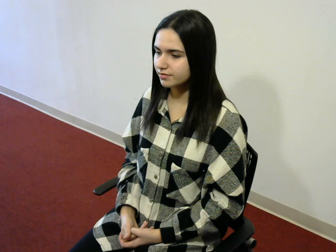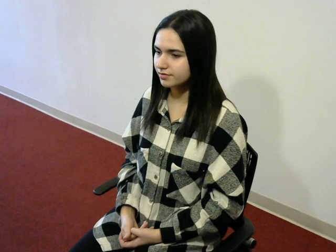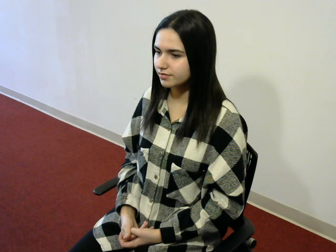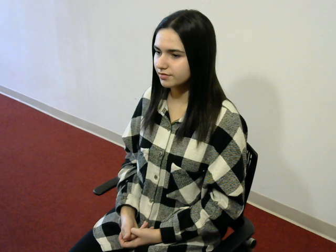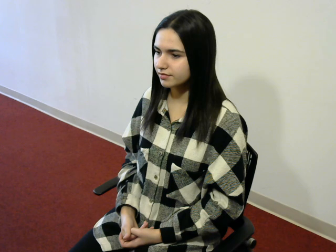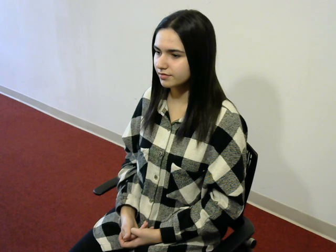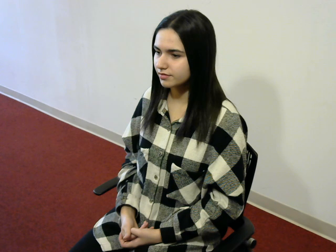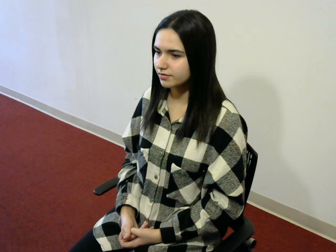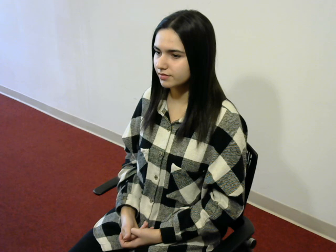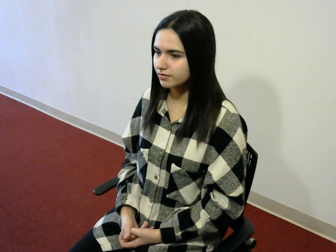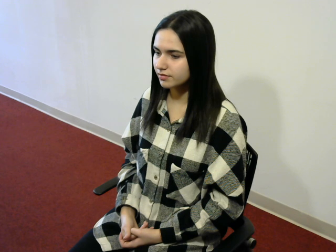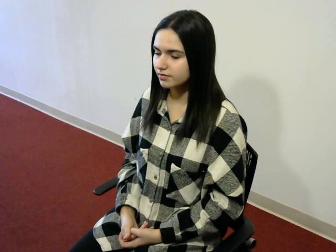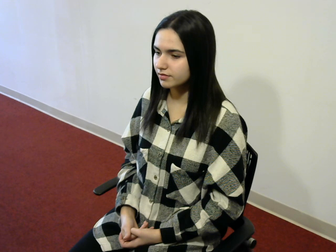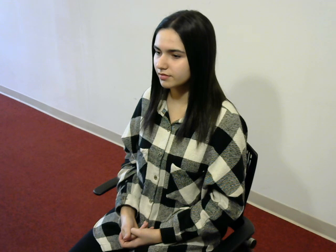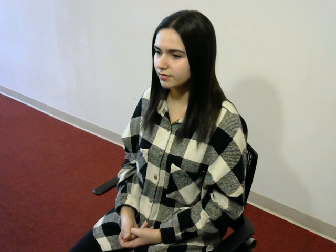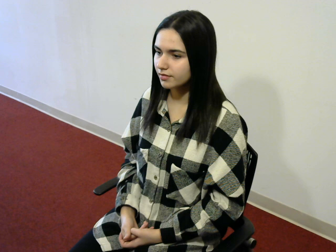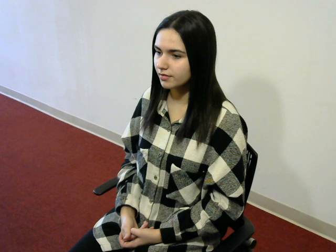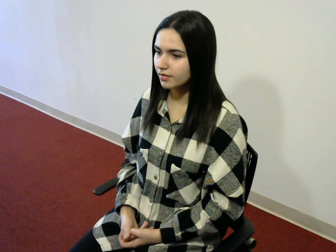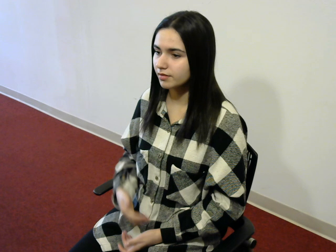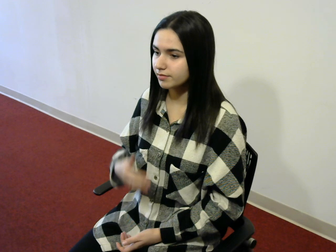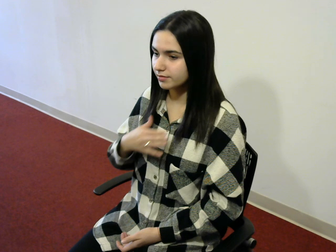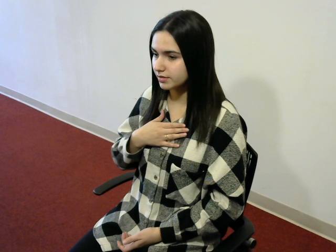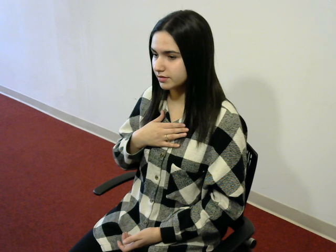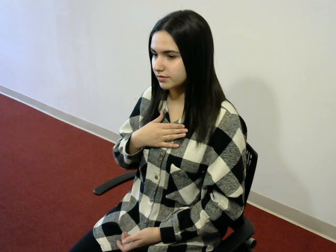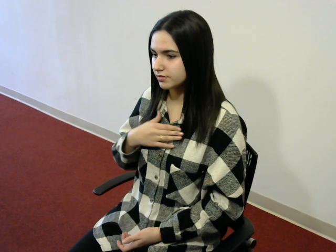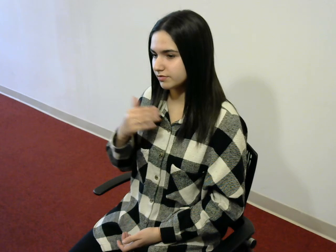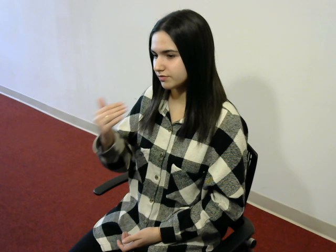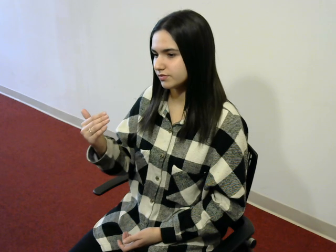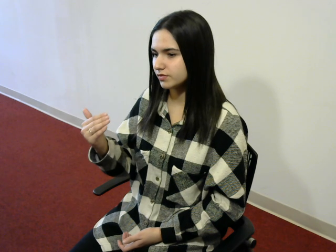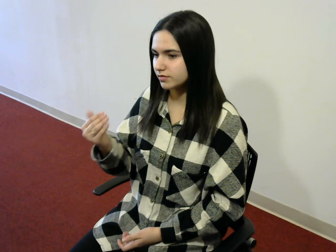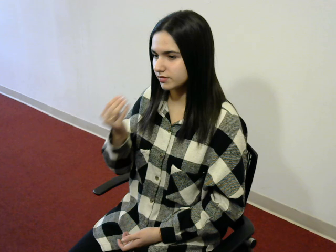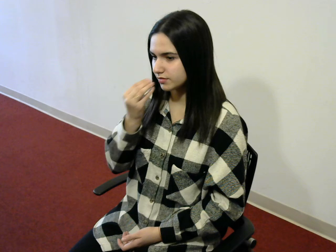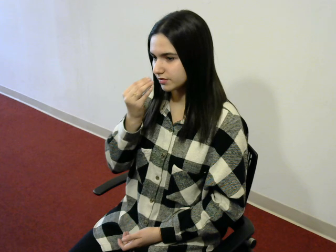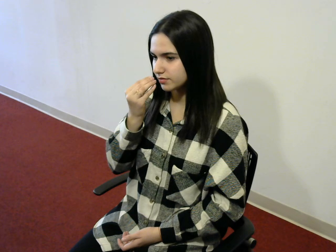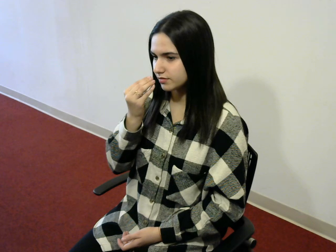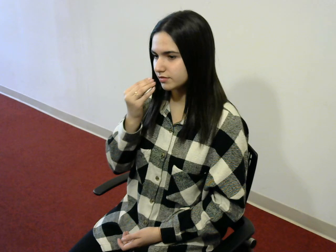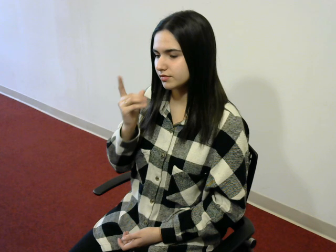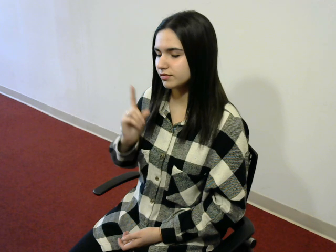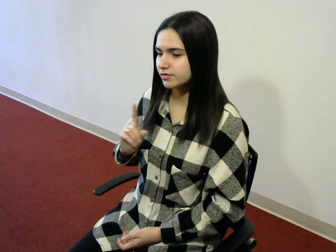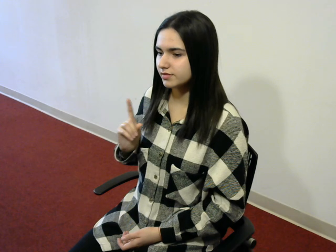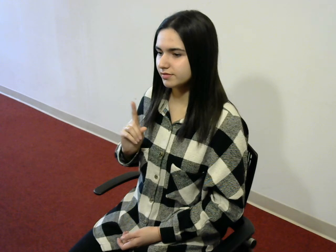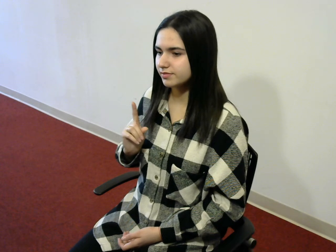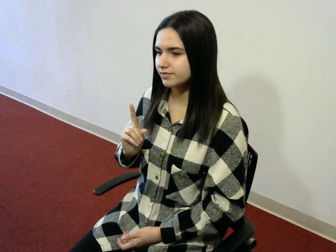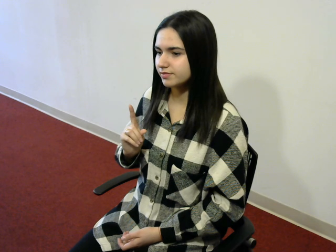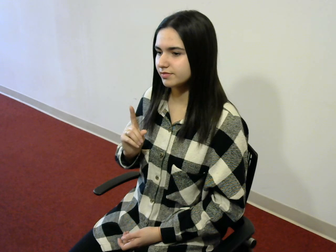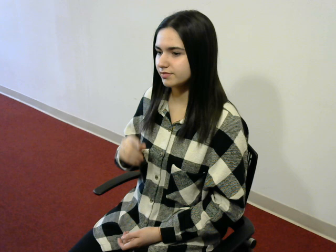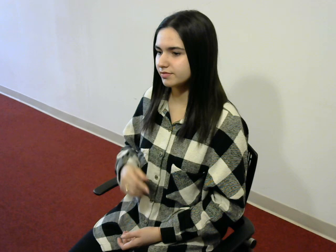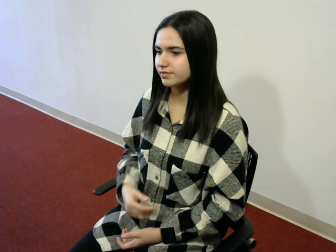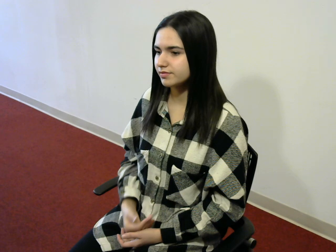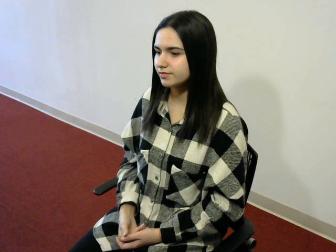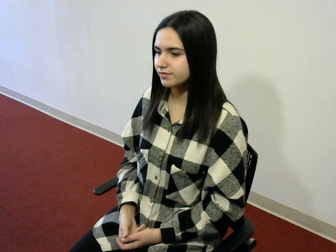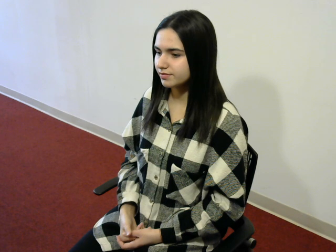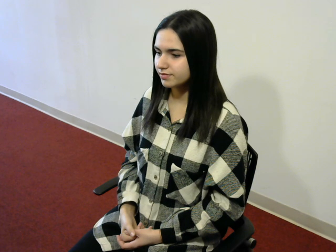Mən sizi naharda gözləyəcəm